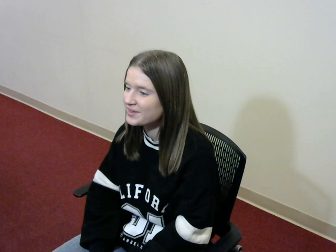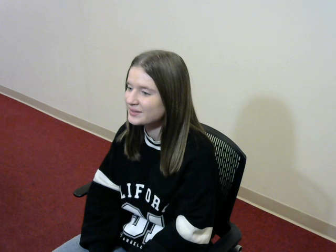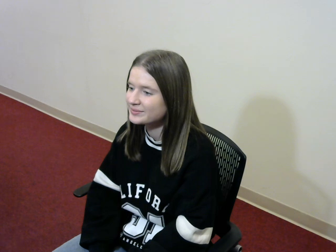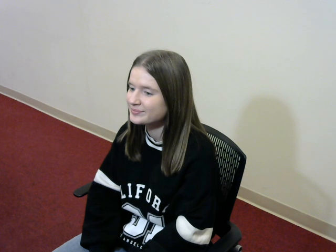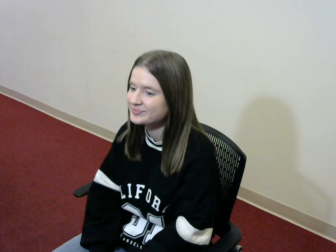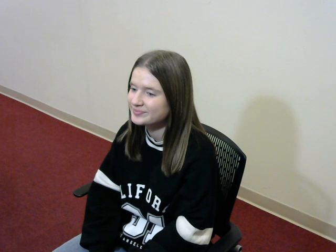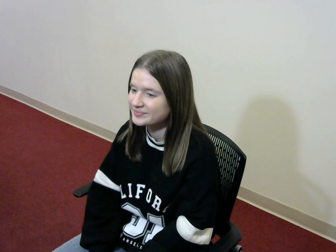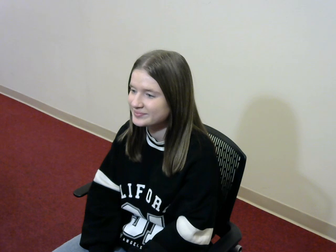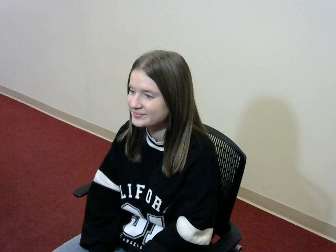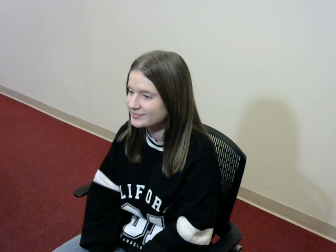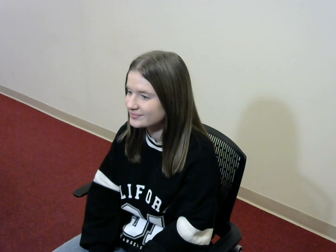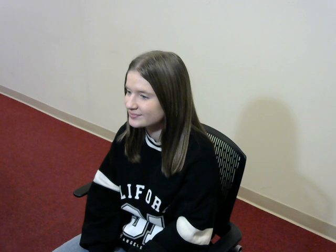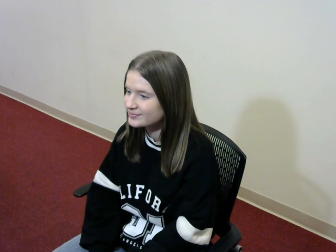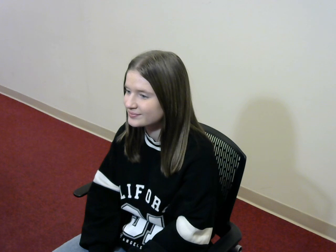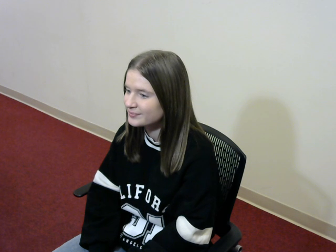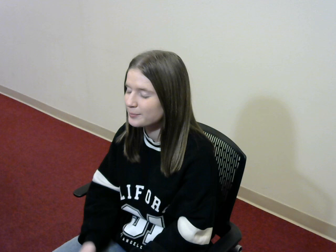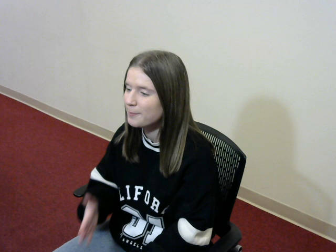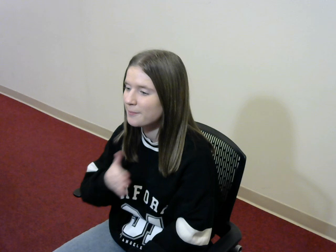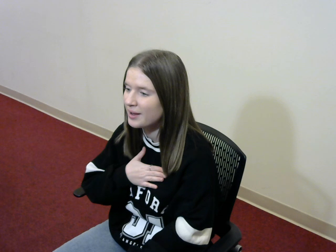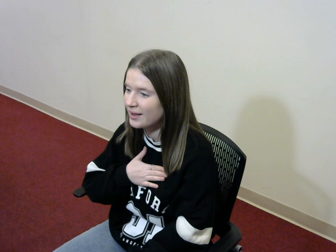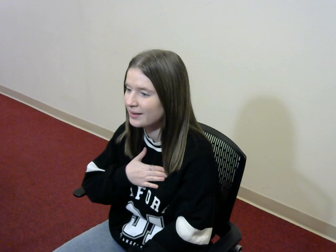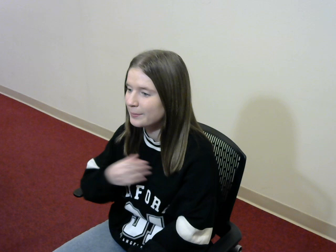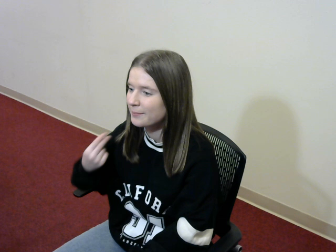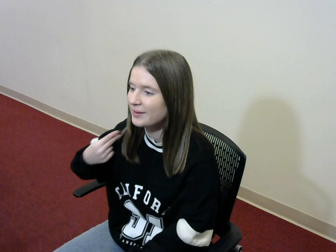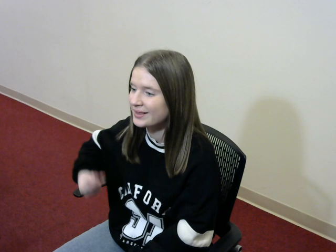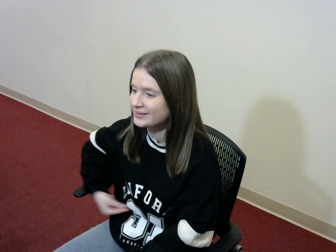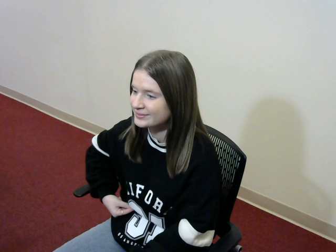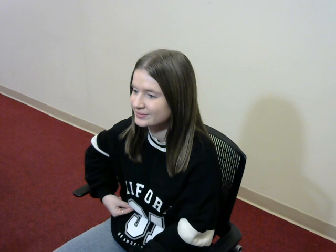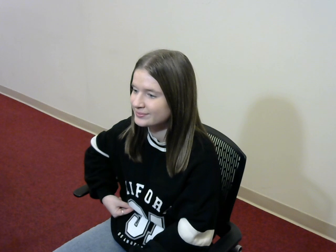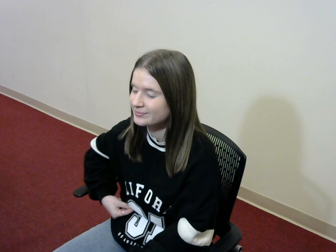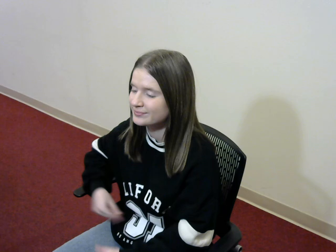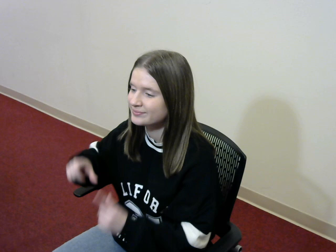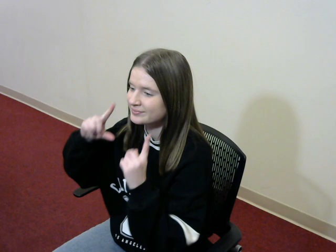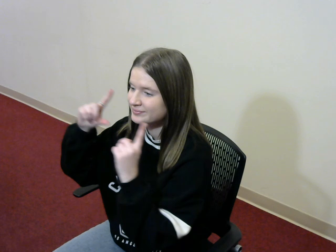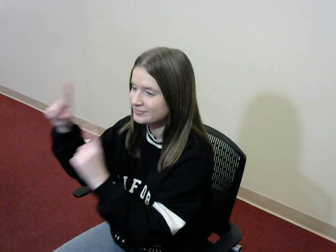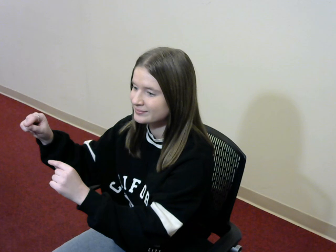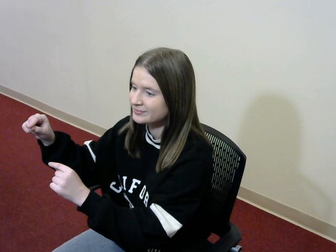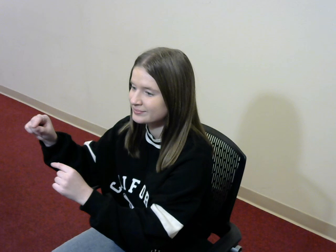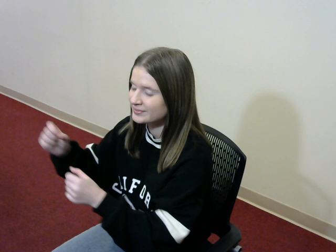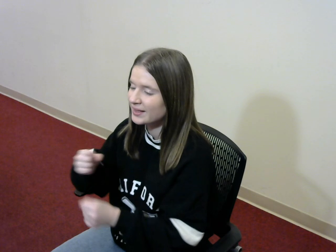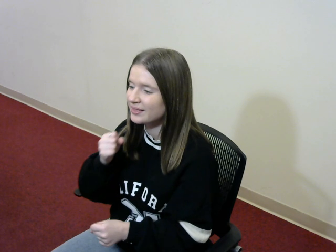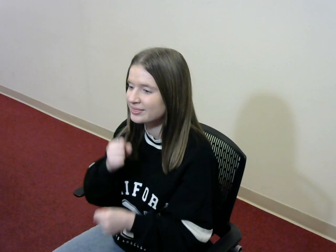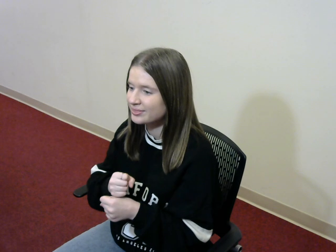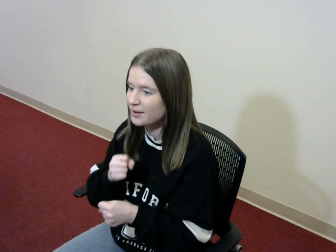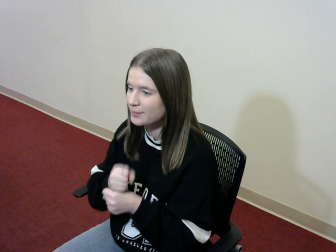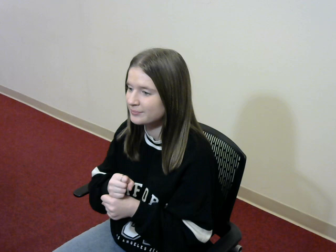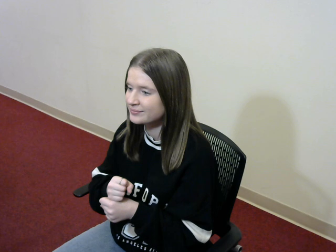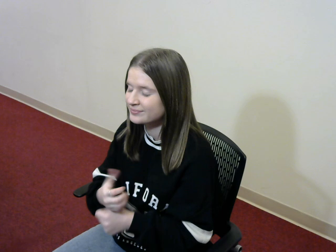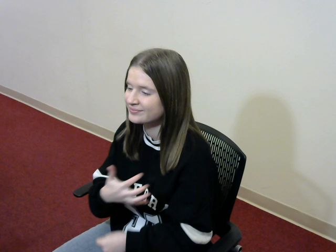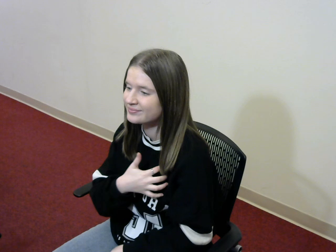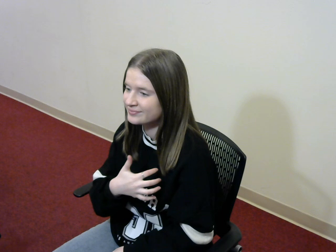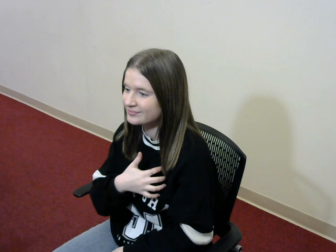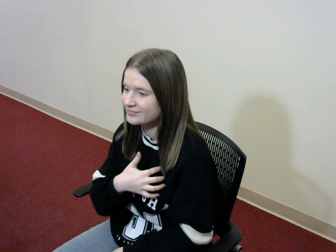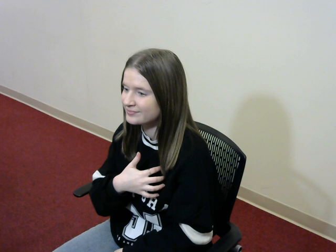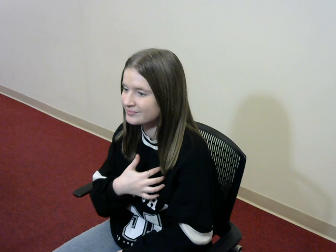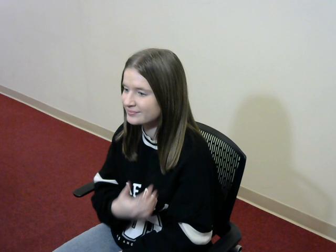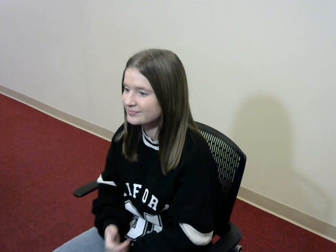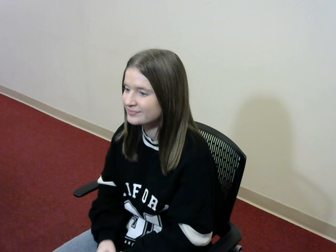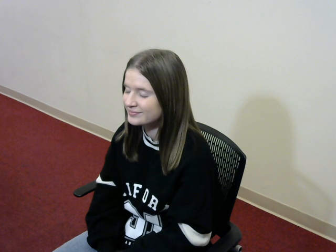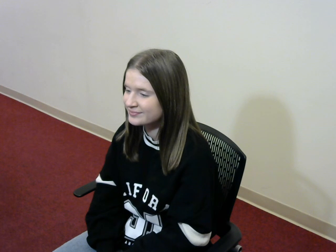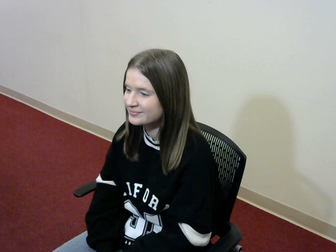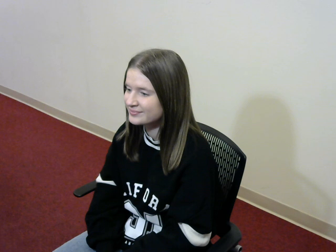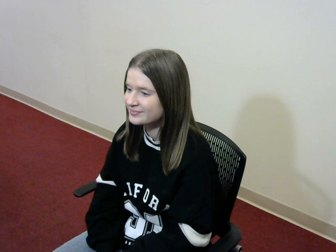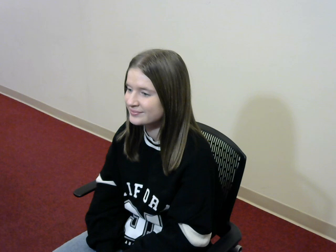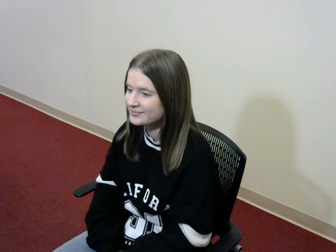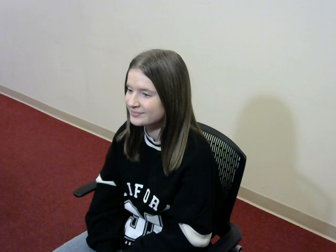Mən Fransaya səyahet etmək istəyirəm